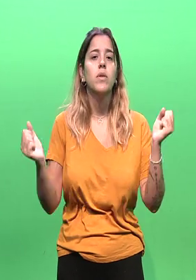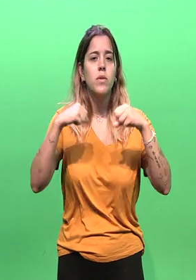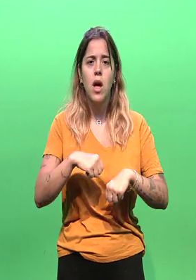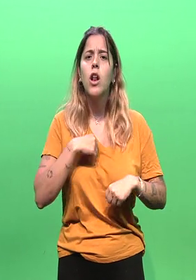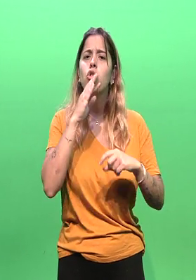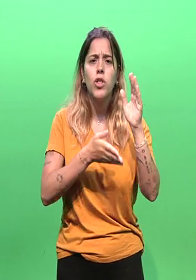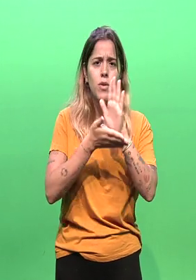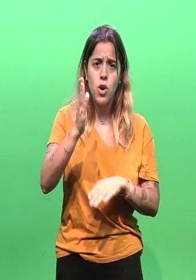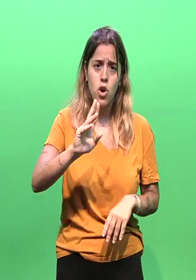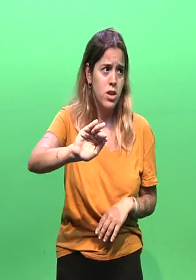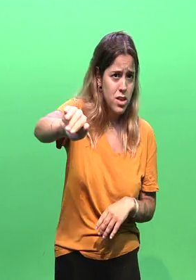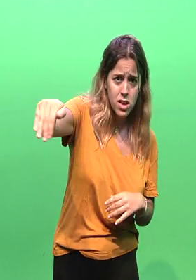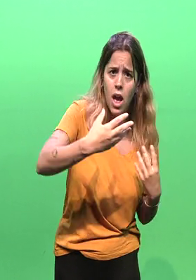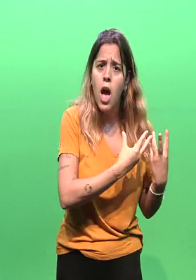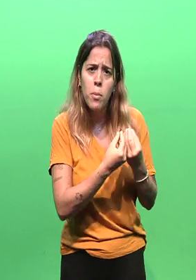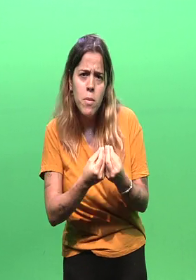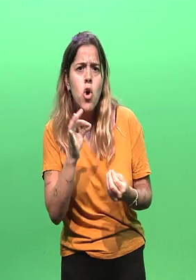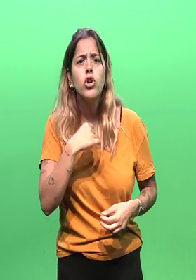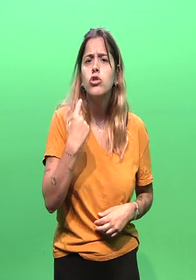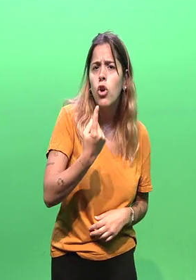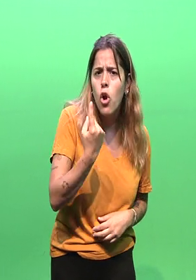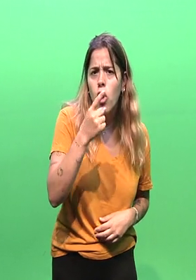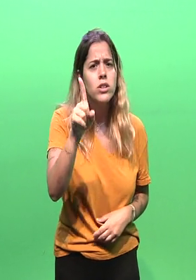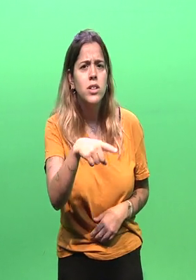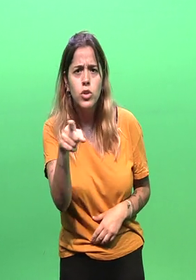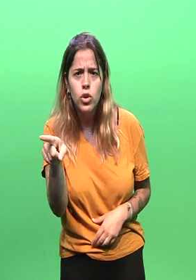D'acord, i on vaig? A la dreta? M'hi acompanya o hi vaig sola?